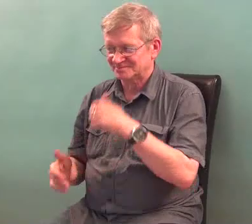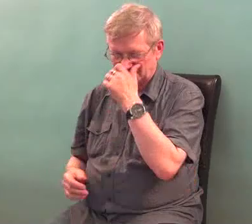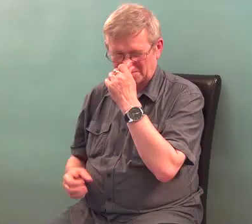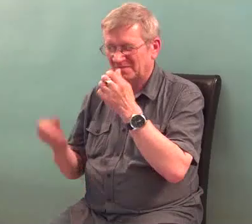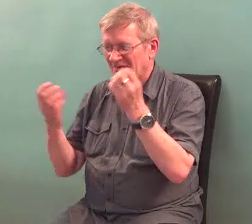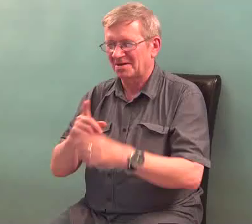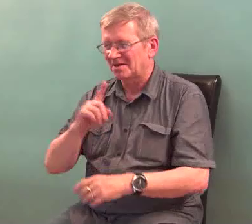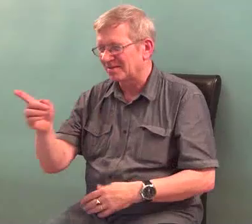Byłem już w kinie.